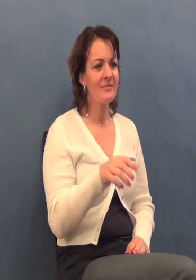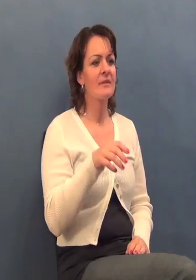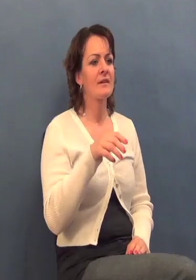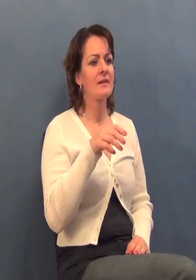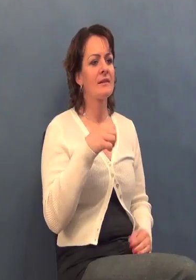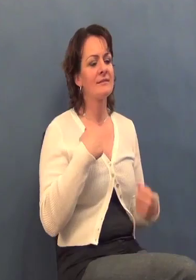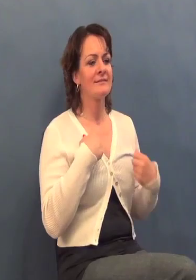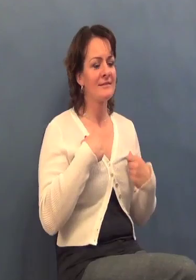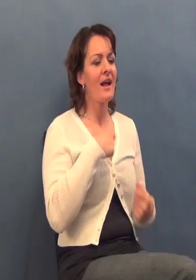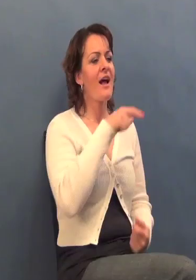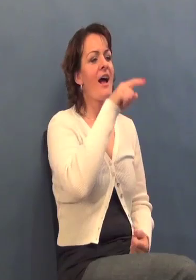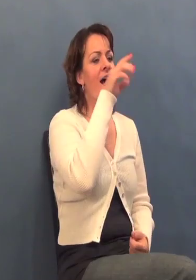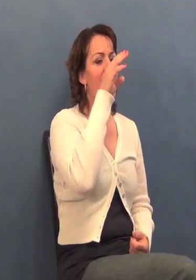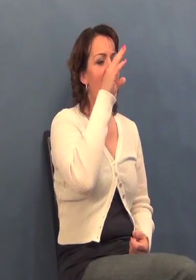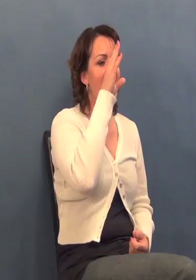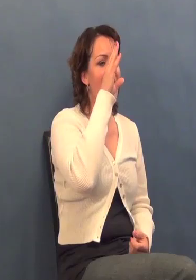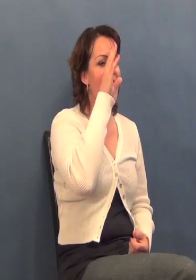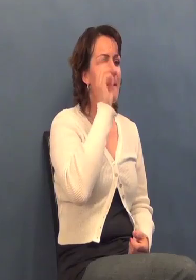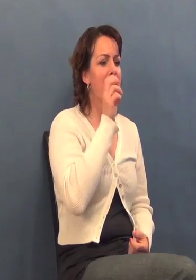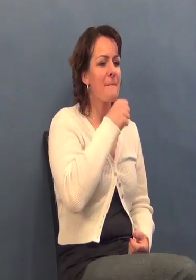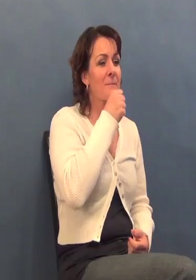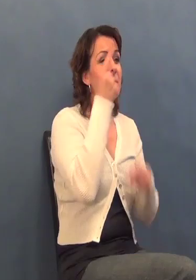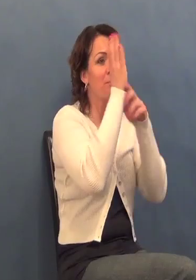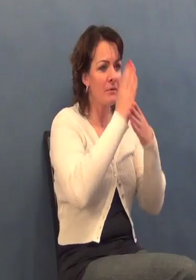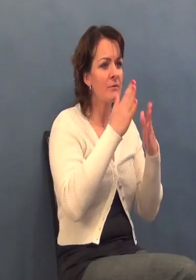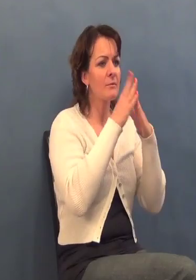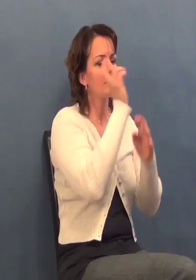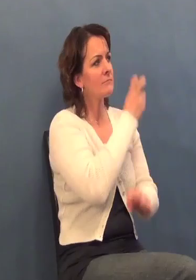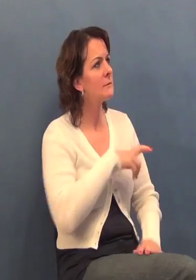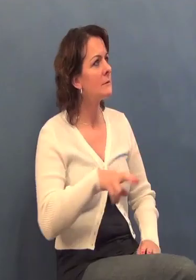Babcia, której rozbito okno, wychodzi z domu, widzi rozbite okno.